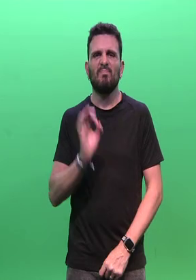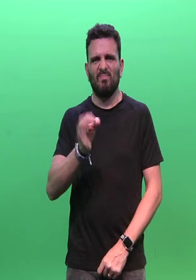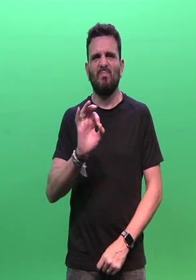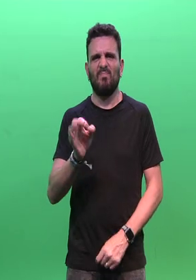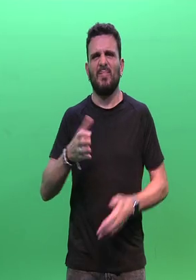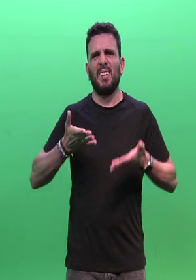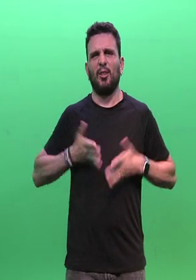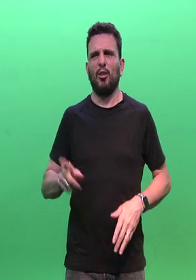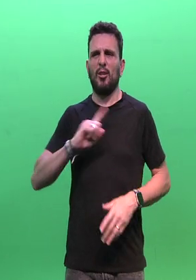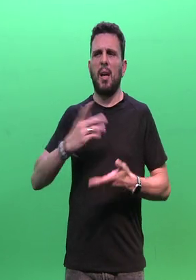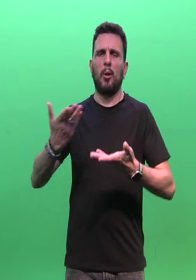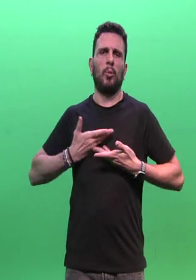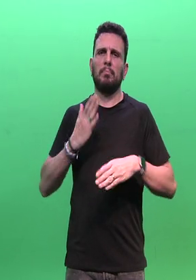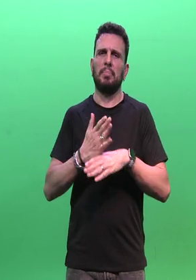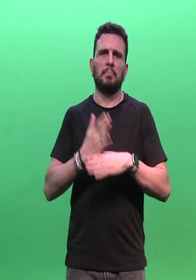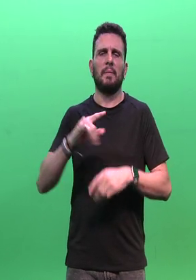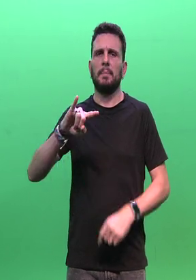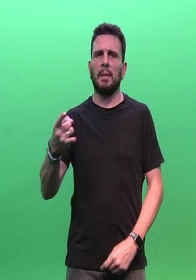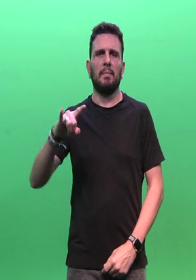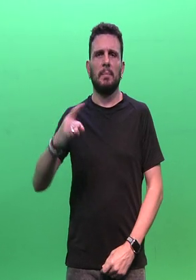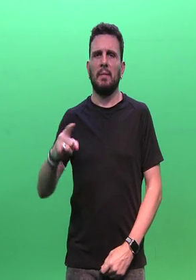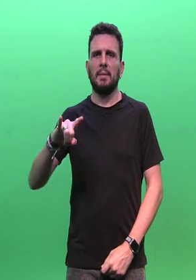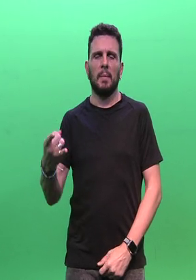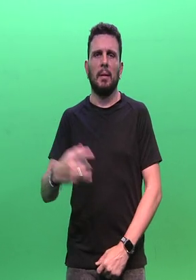Sí, el meu fill m'ajuda sempre, cada cap de setmana.